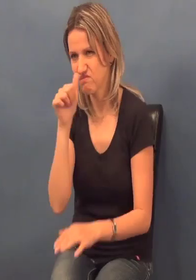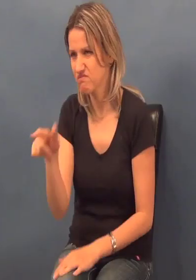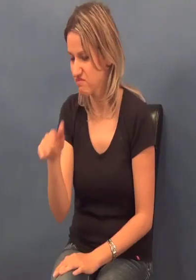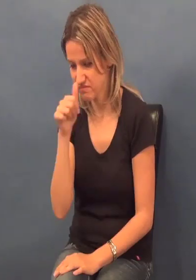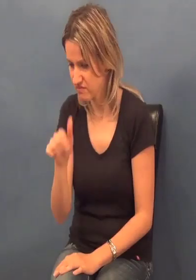Nie możesz, nie.